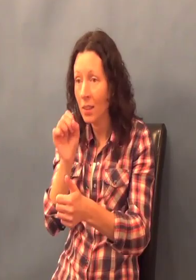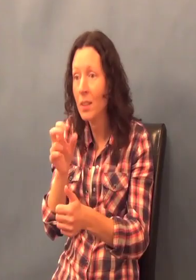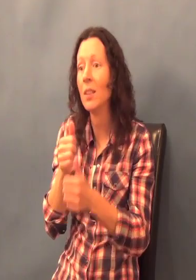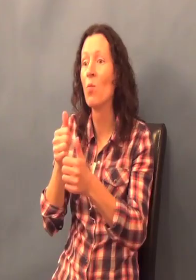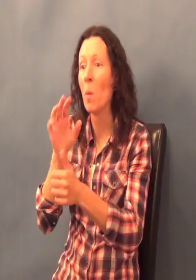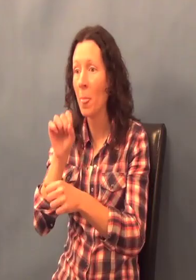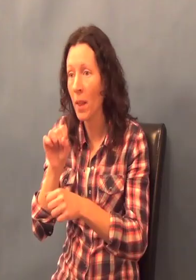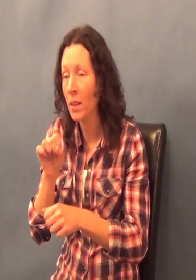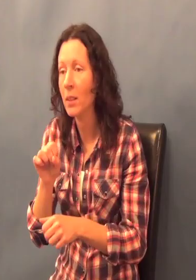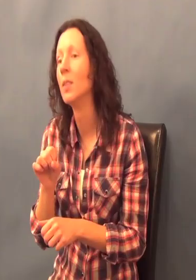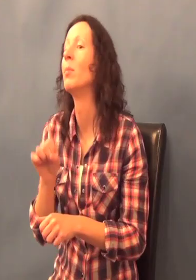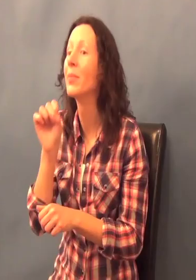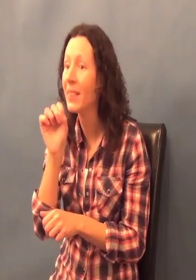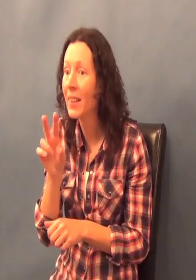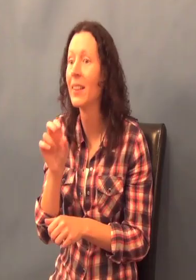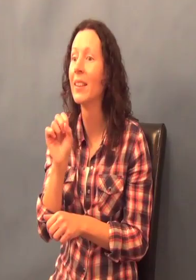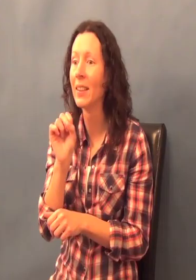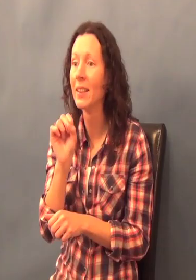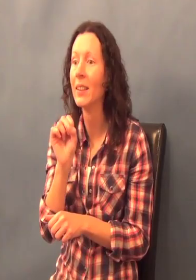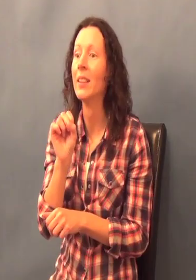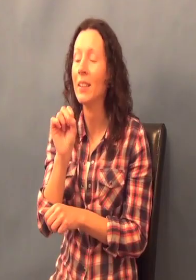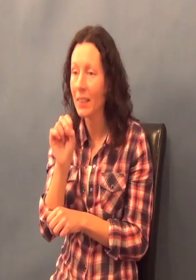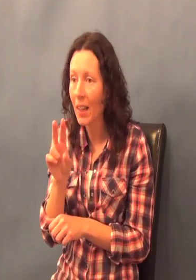Tak, tak.